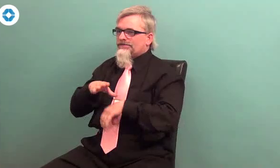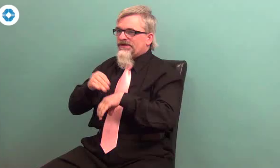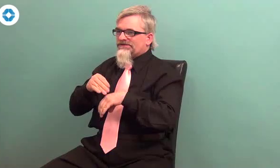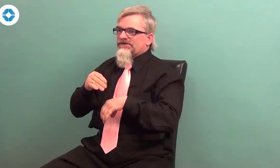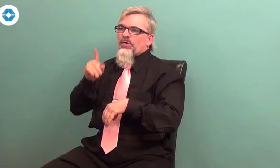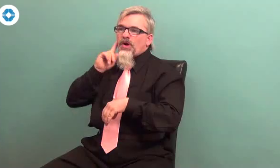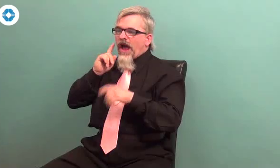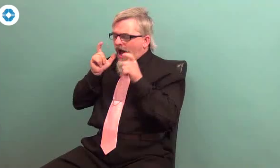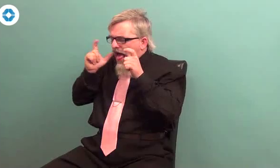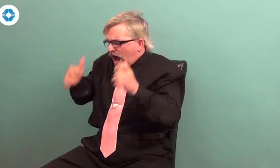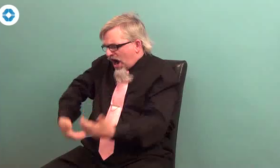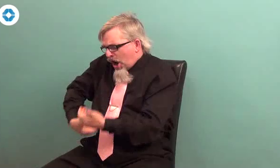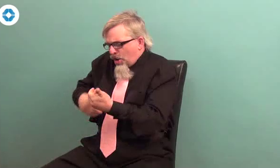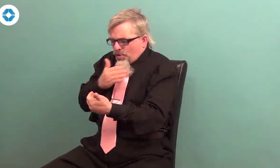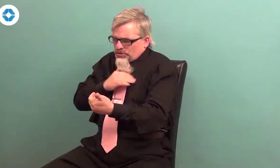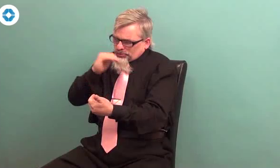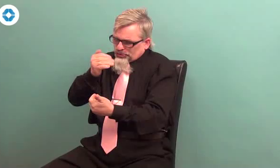Chłopiec krzyczy, bierze psa na ręce i głaszcze go.